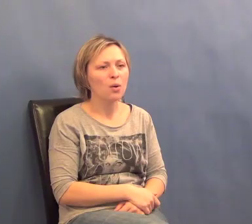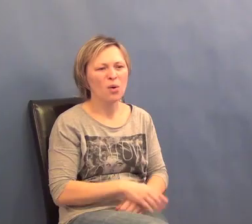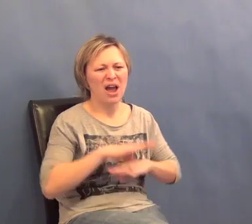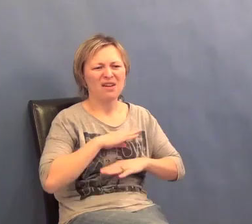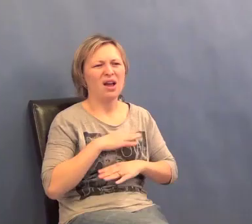Ławka?